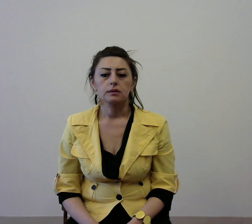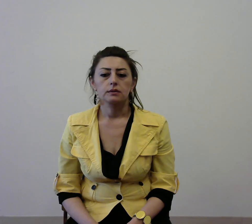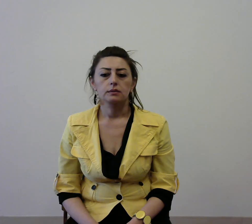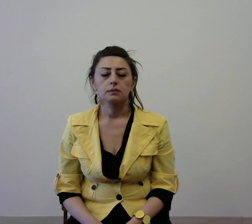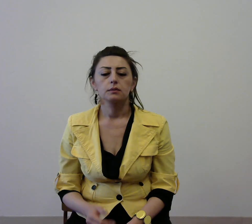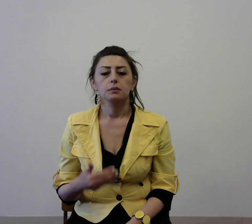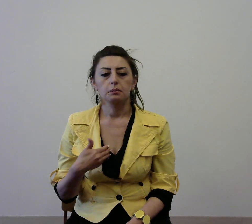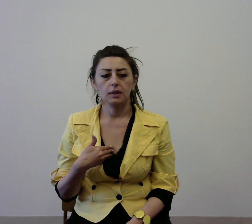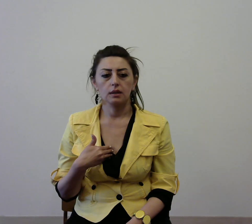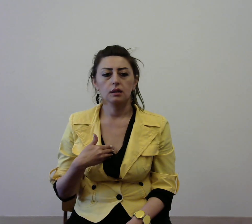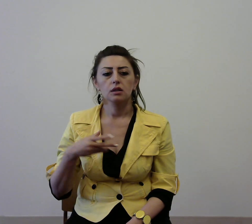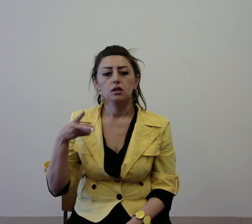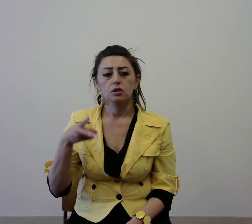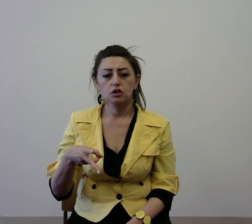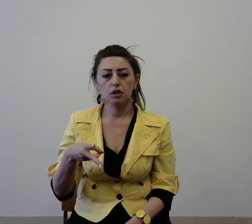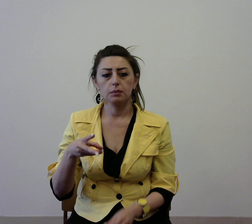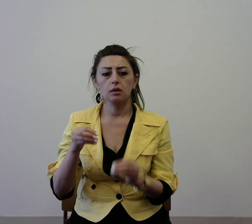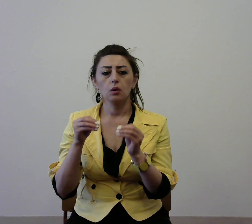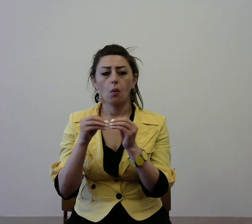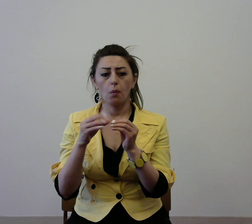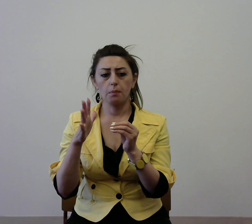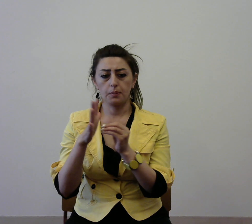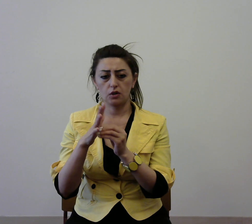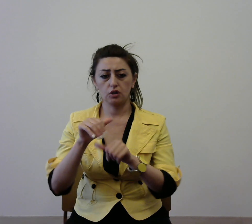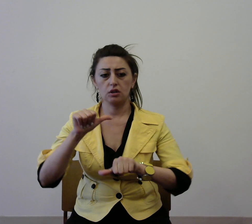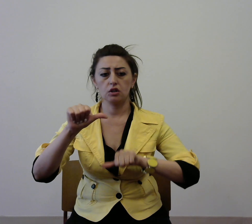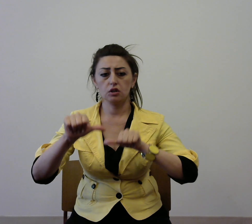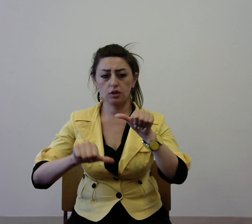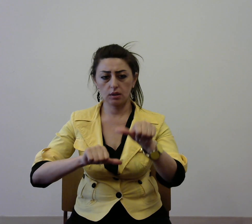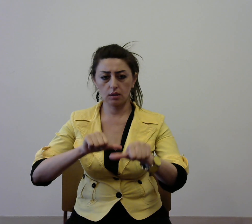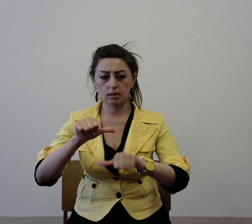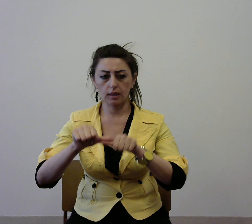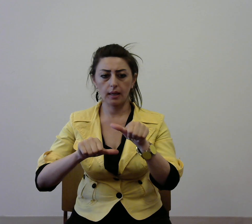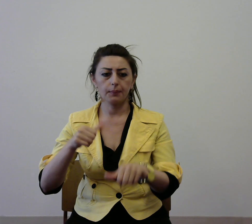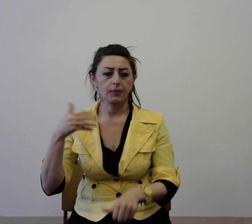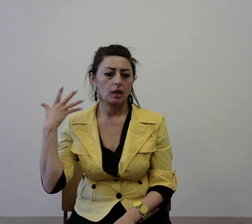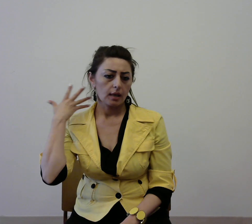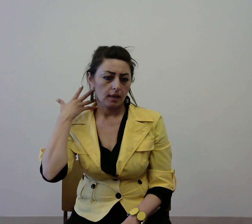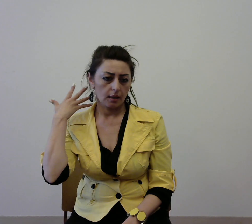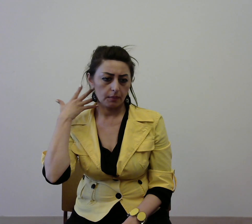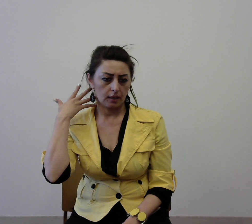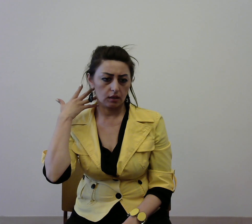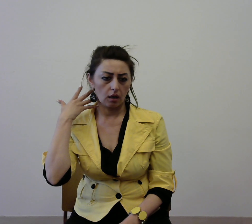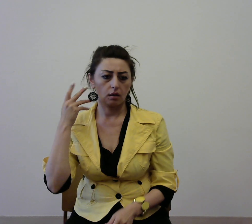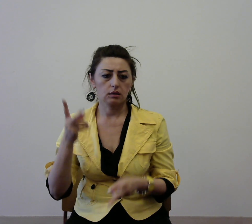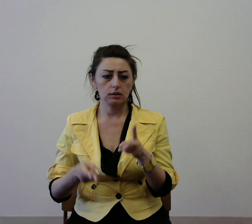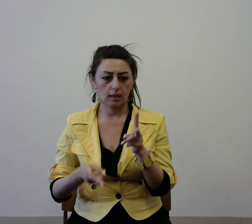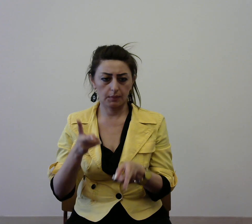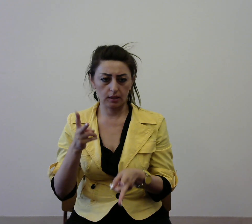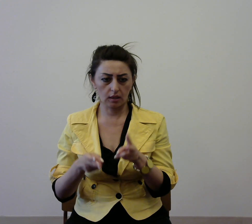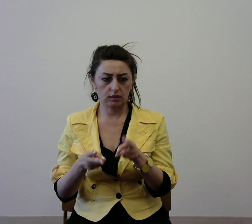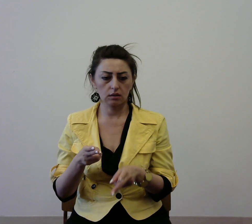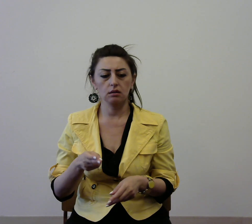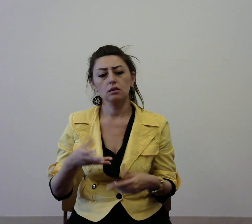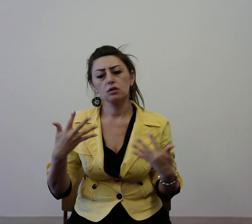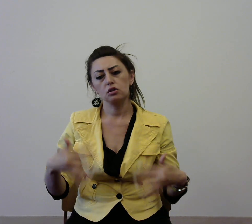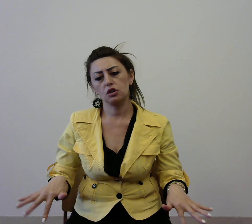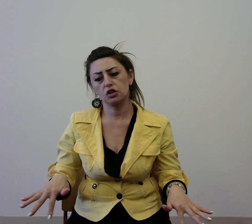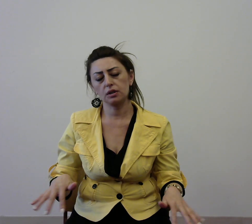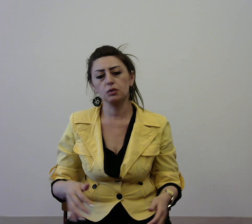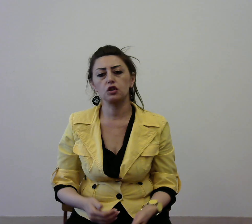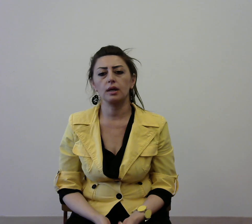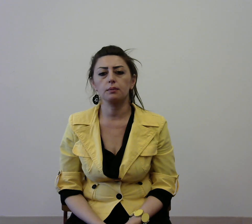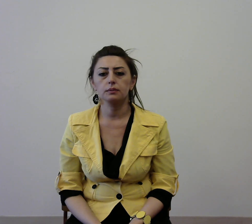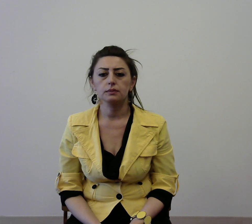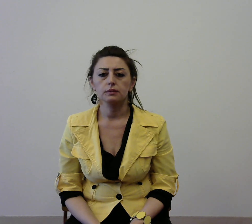Mən 2015-ci ildə koxlear implant əməliyyatı keçirmişəm